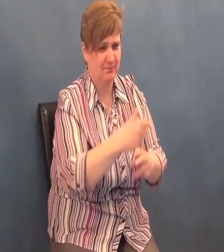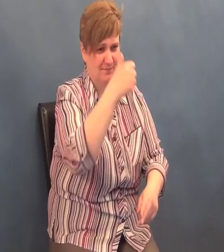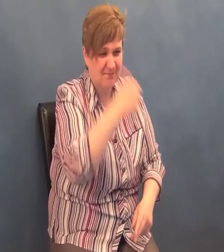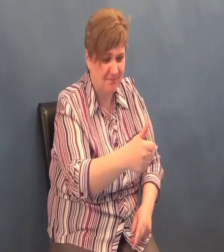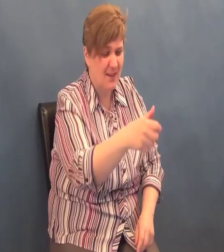Nie da rady.